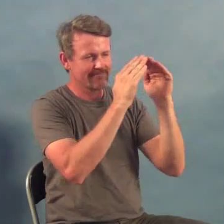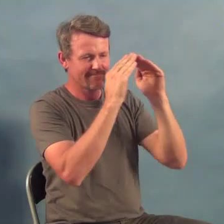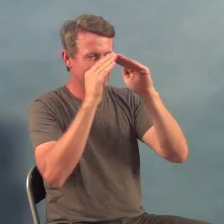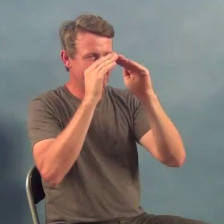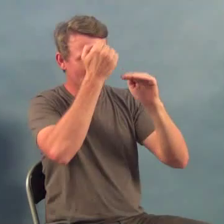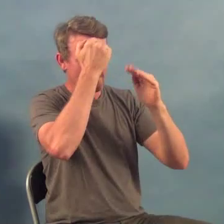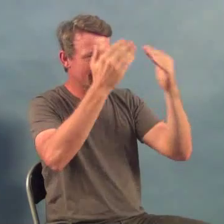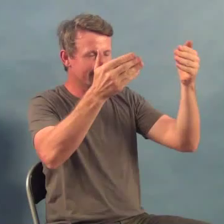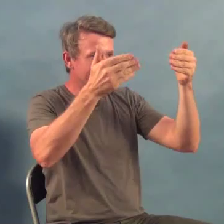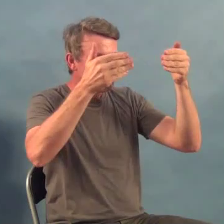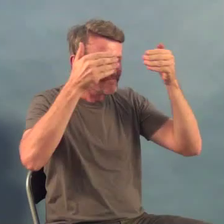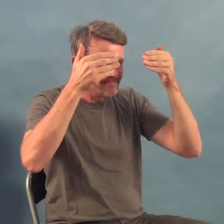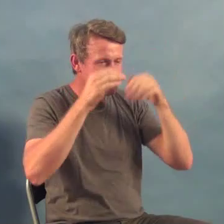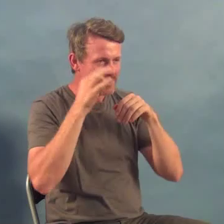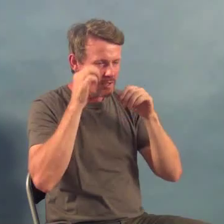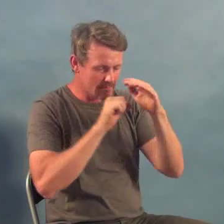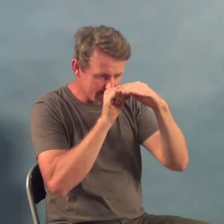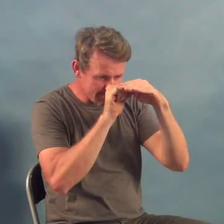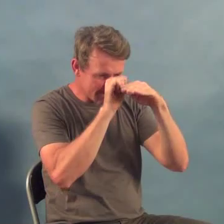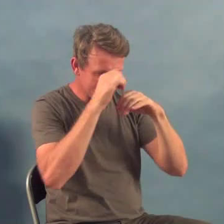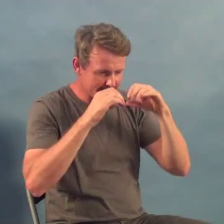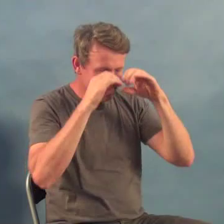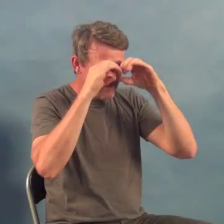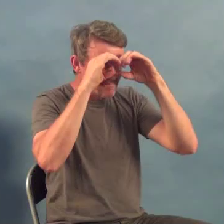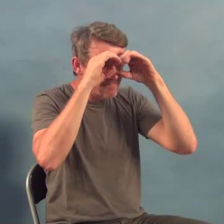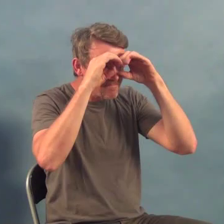Zbliżenie na jedno okno, zza parapetu wychyla się głowa kota. Kot trzyma lornetkę i przez nią patrzy.